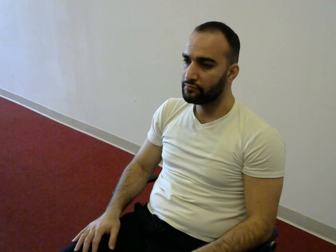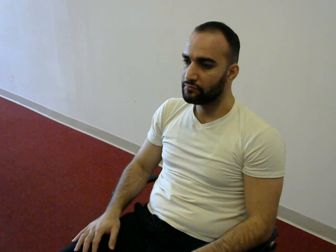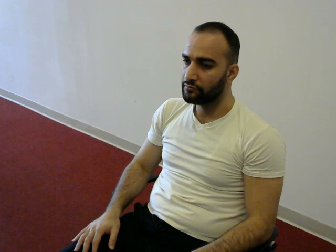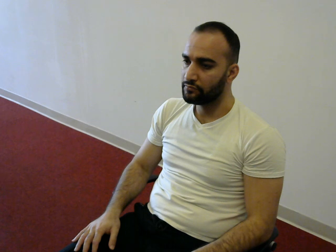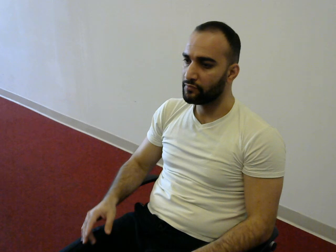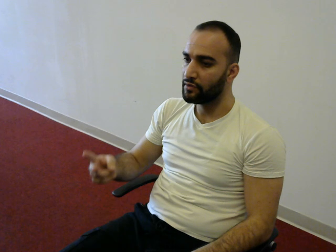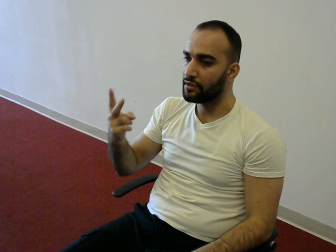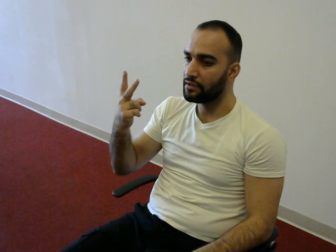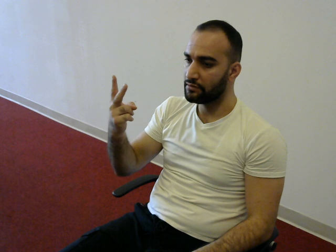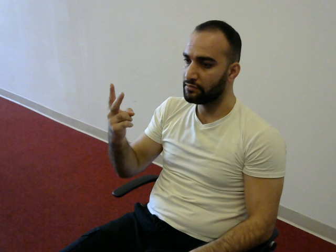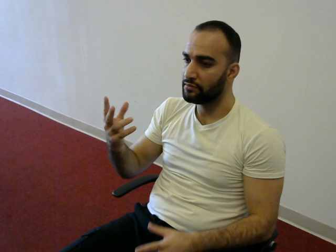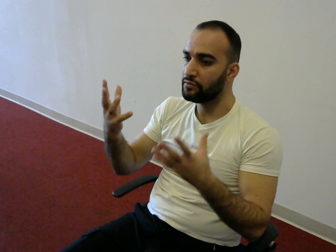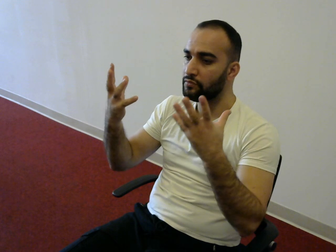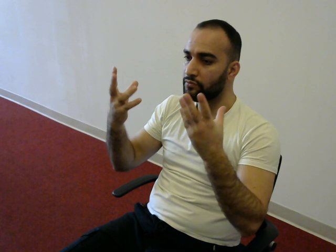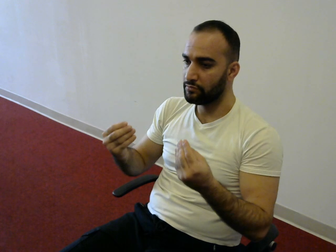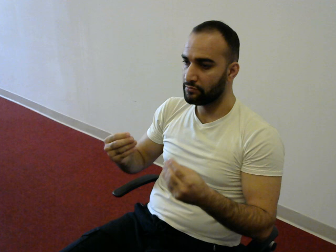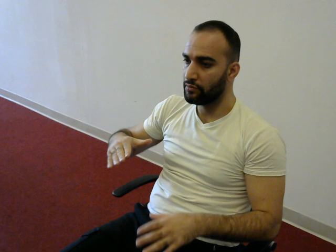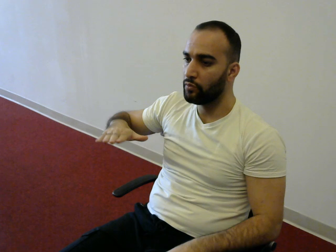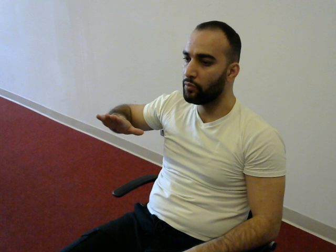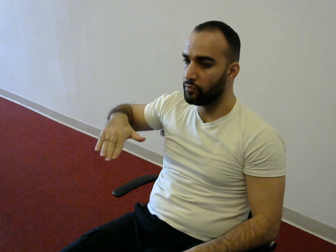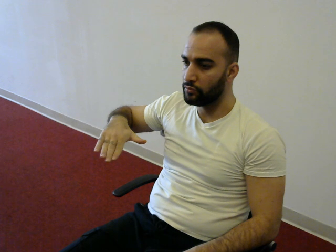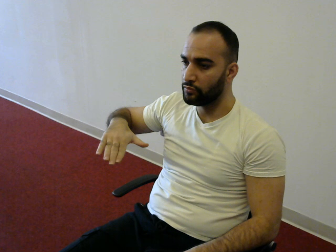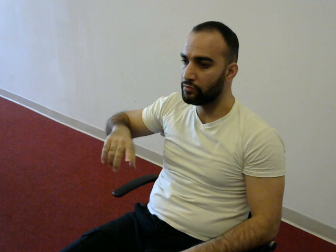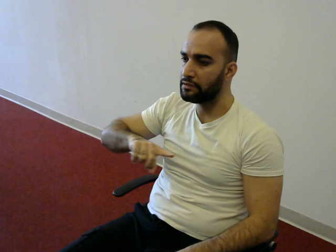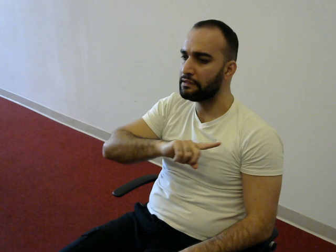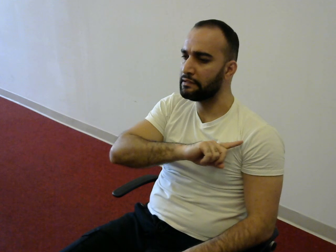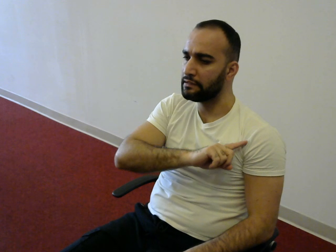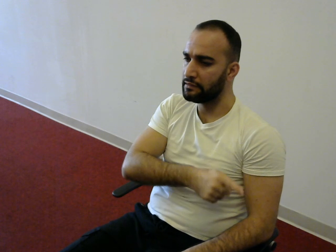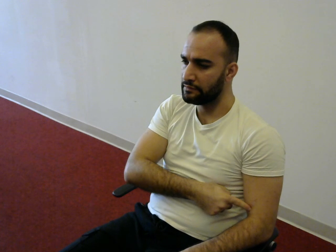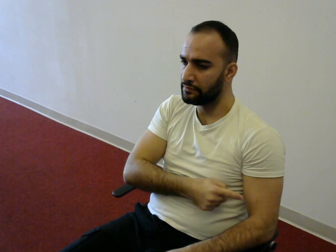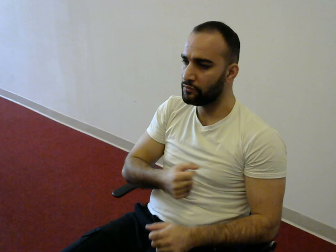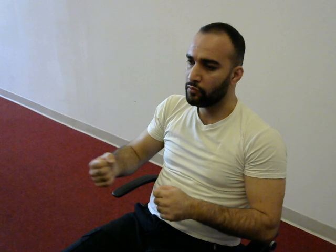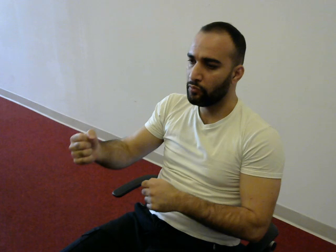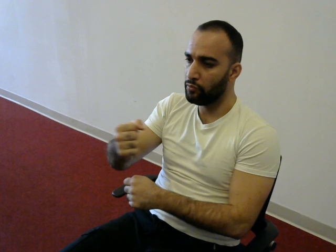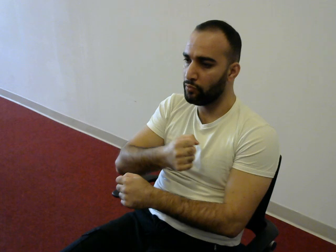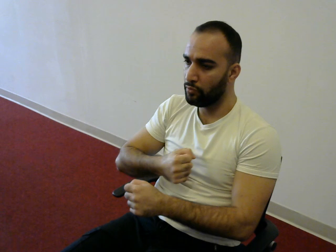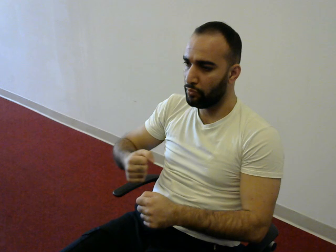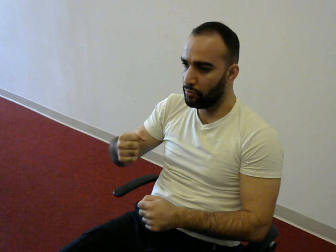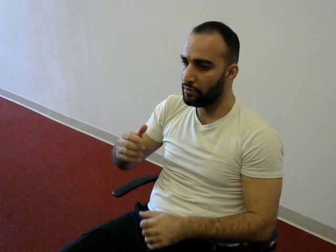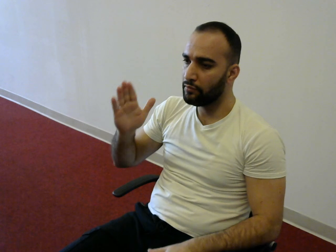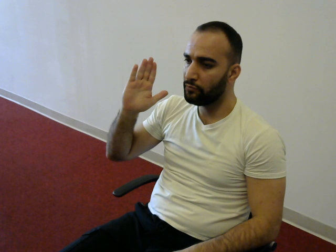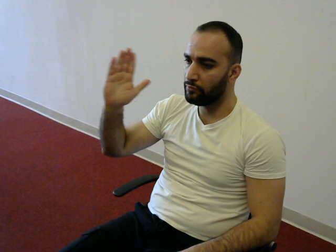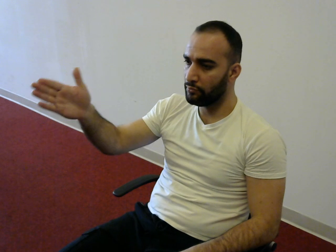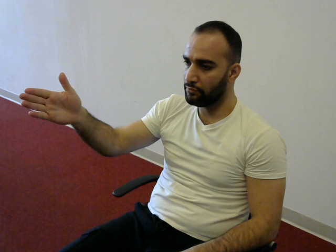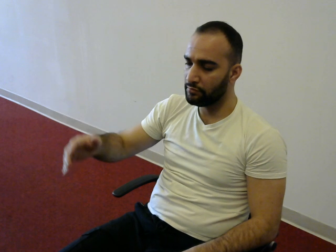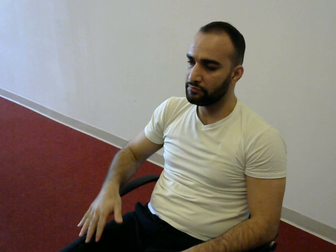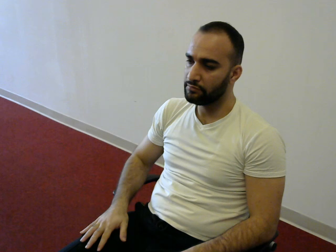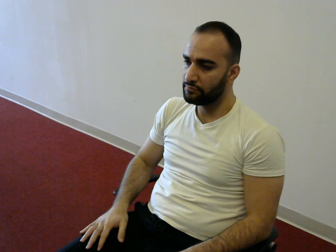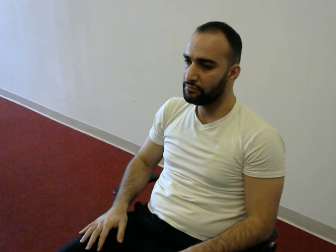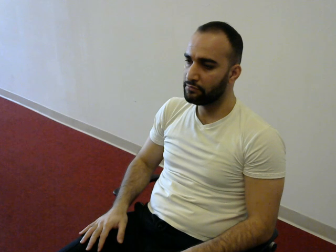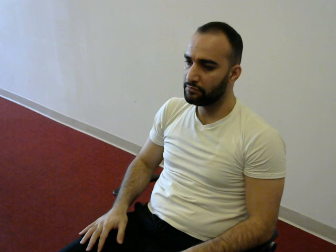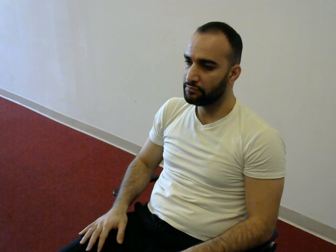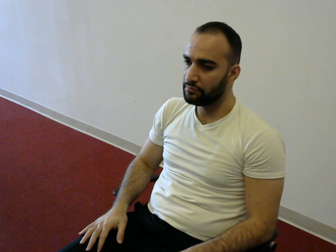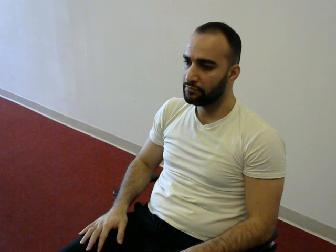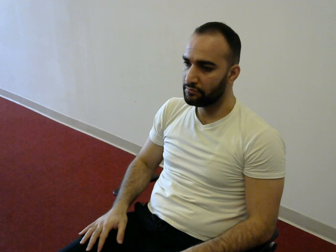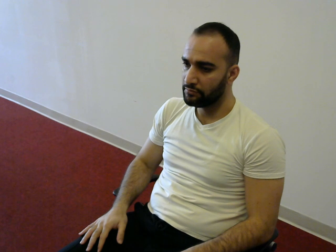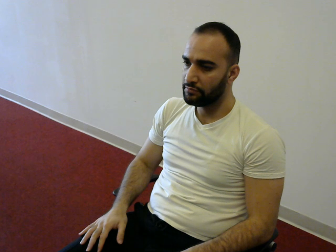İki gün sonra güclü külək olacaq